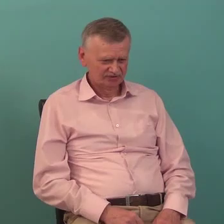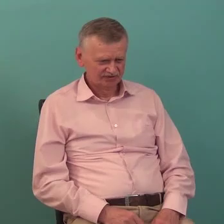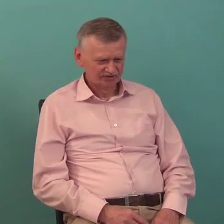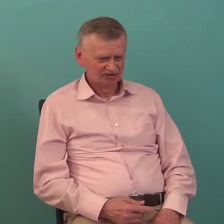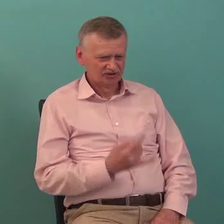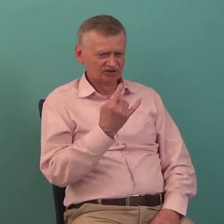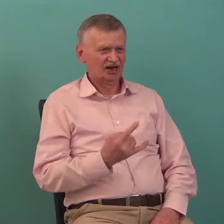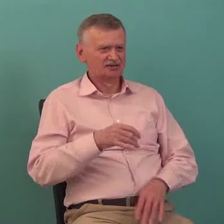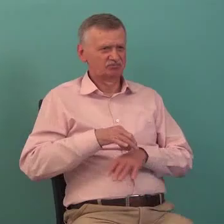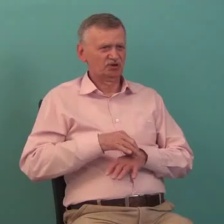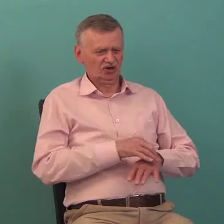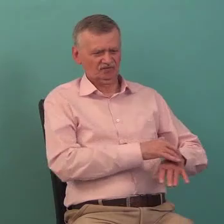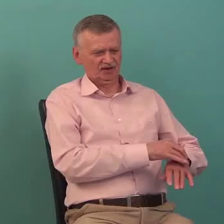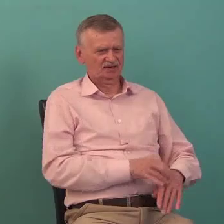Dziecko prowadzi.